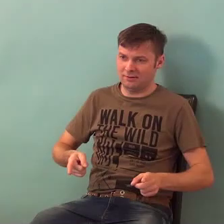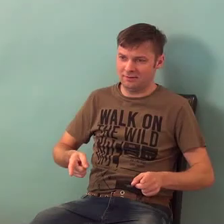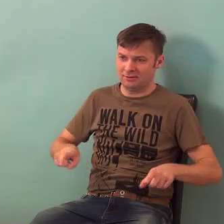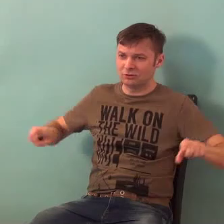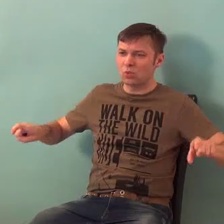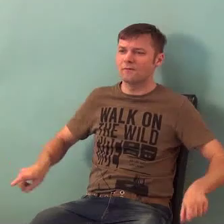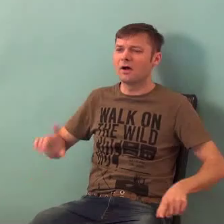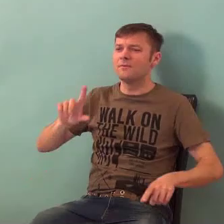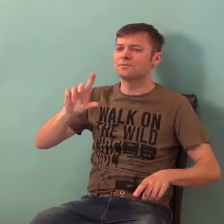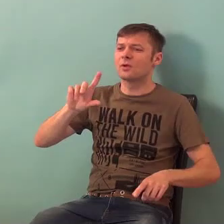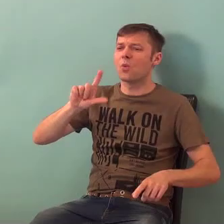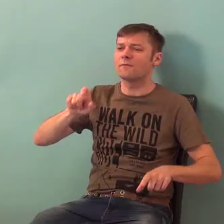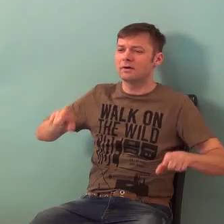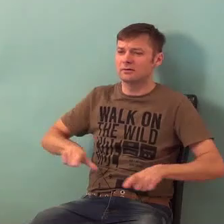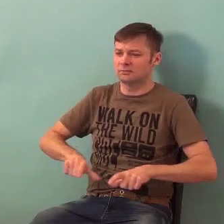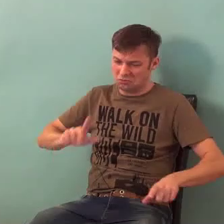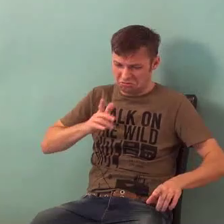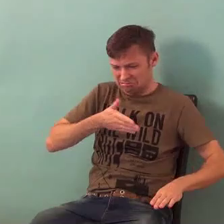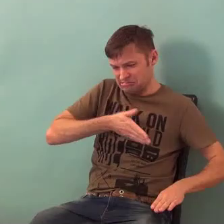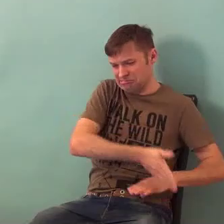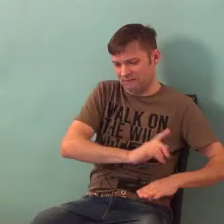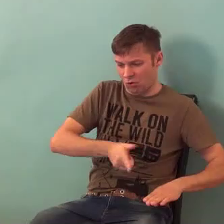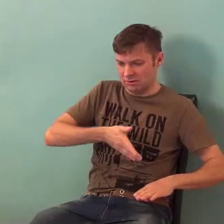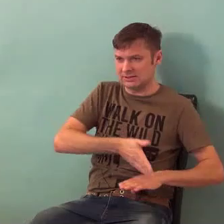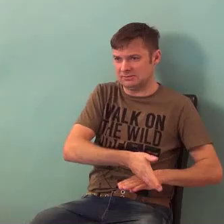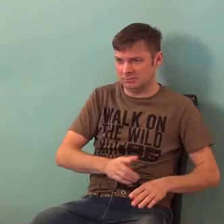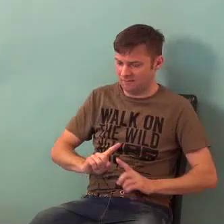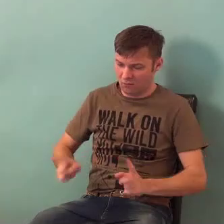Nie wolno piłować na ławce i nie wolno na siedząco.